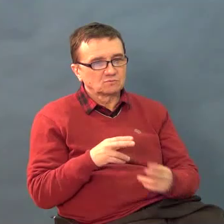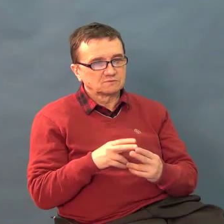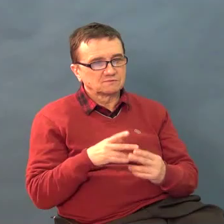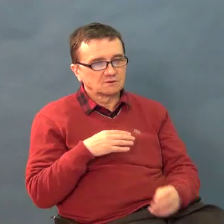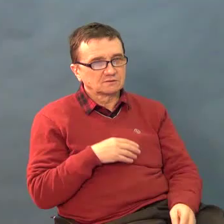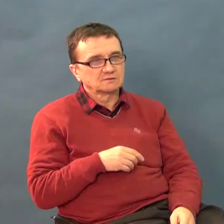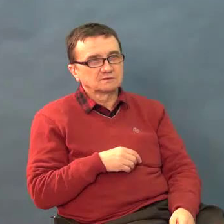Umówmy się kiedy jestem wolny.